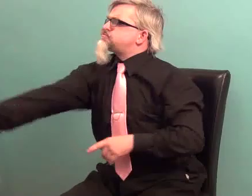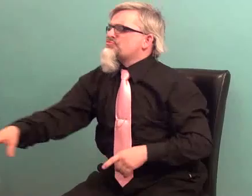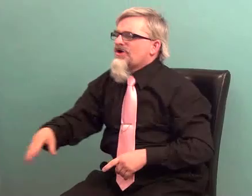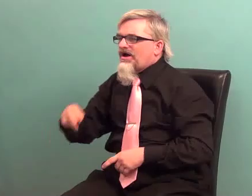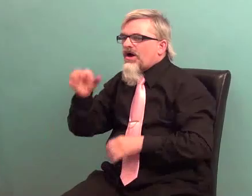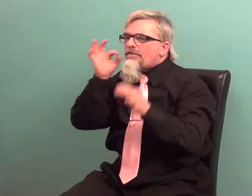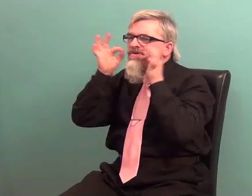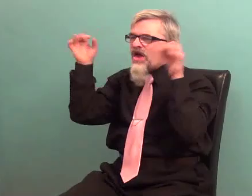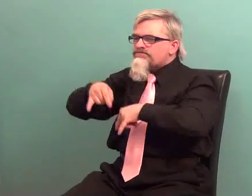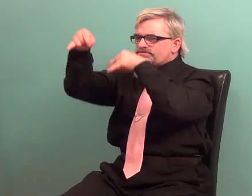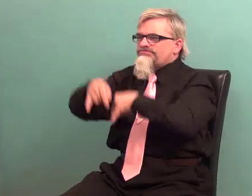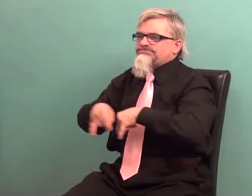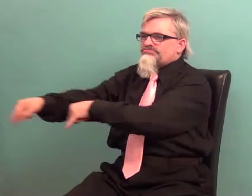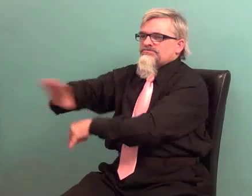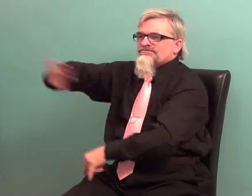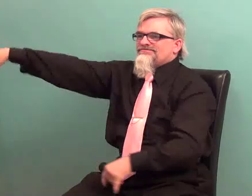Kot podskakuje i ucieka.